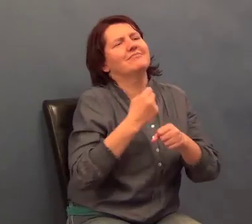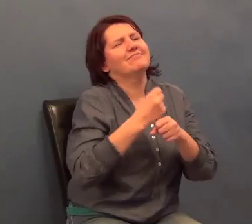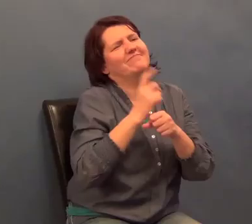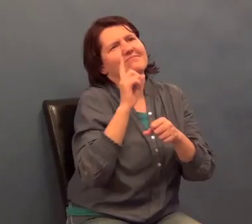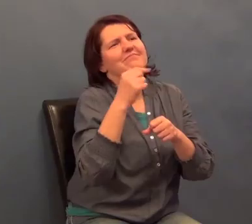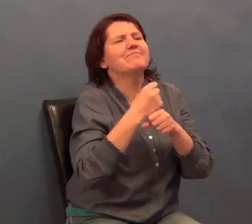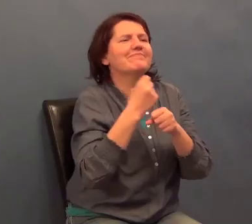Chłopiec idzie pracować.